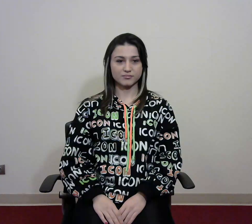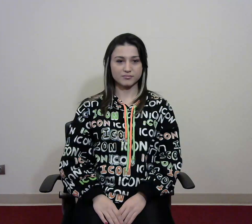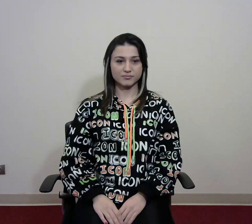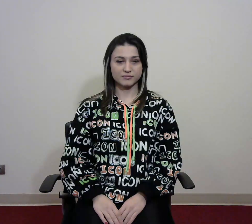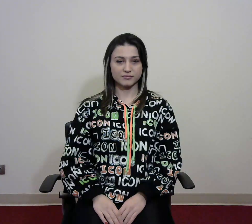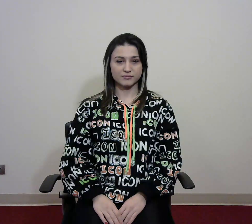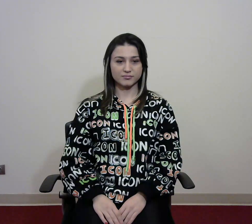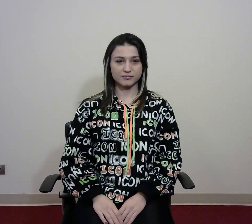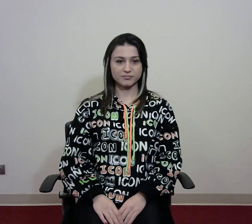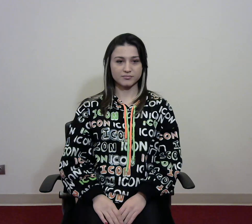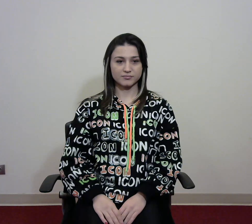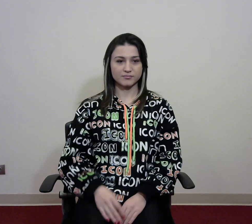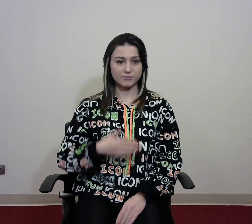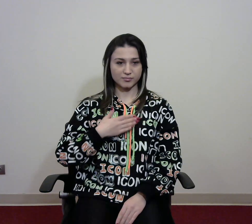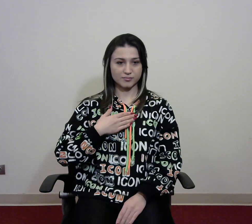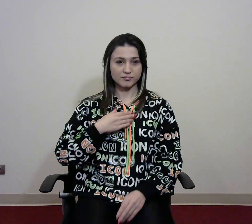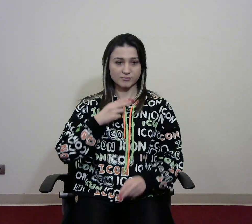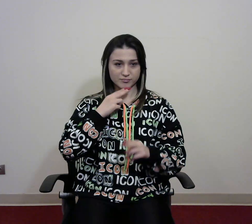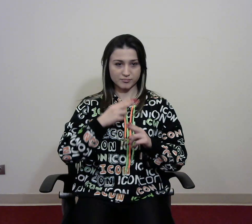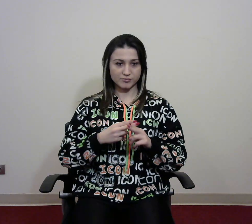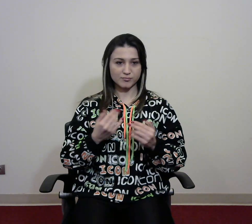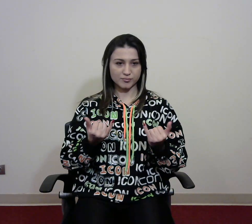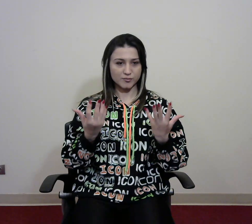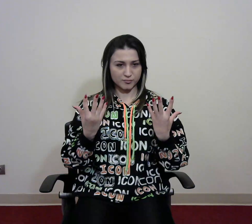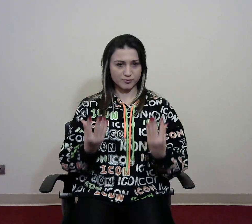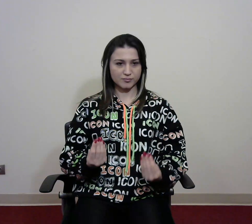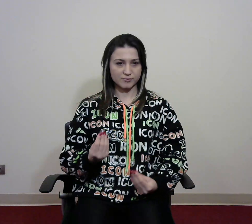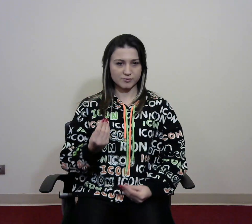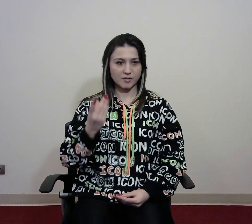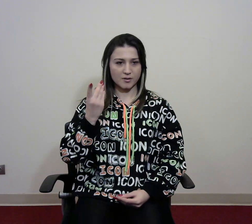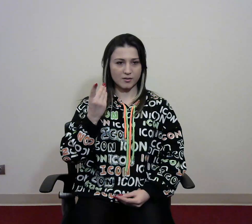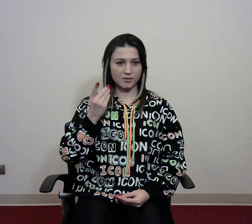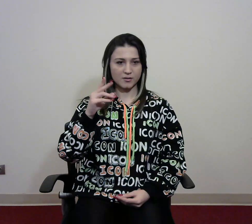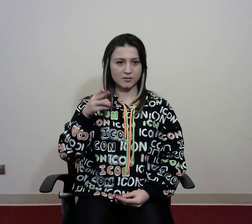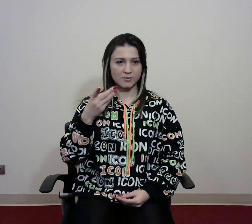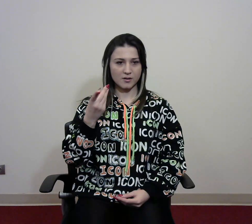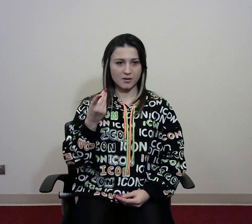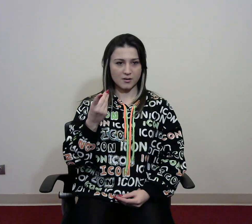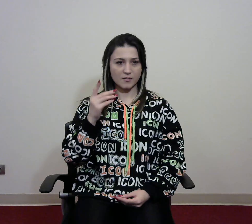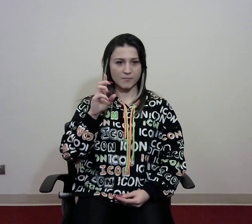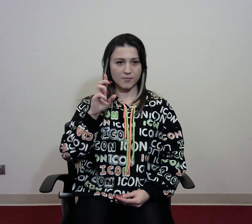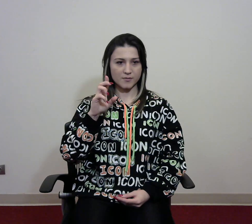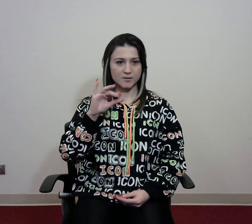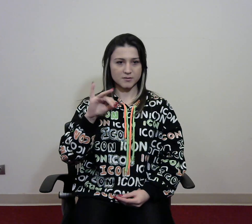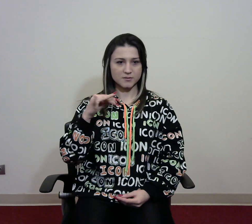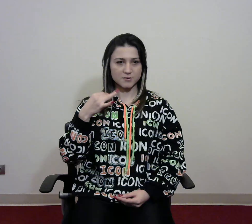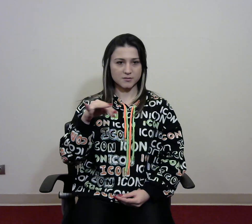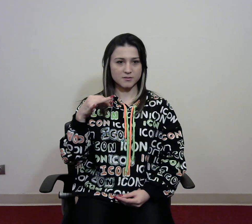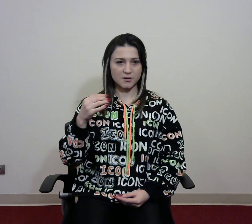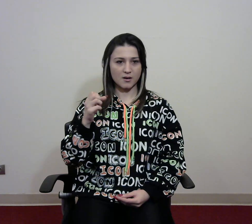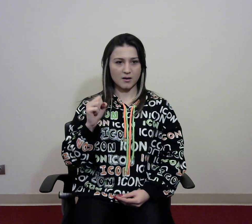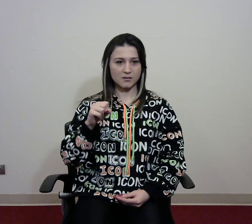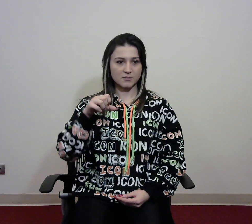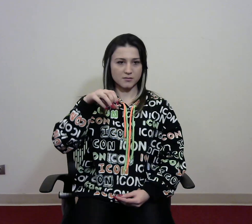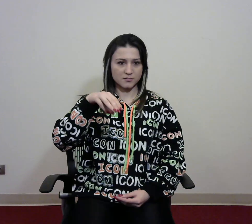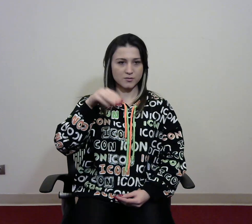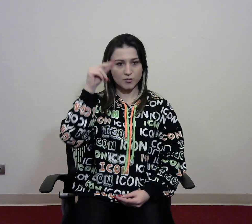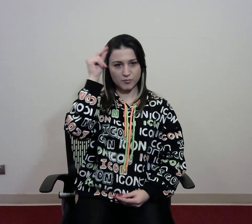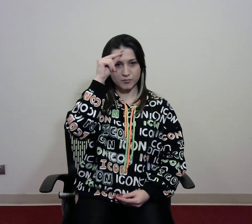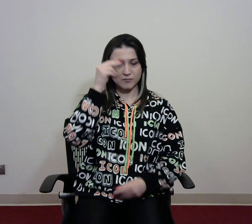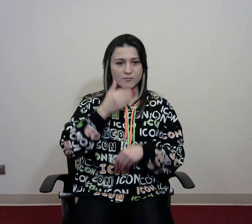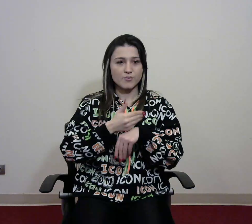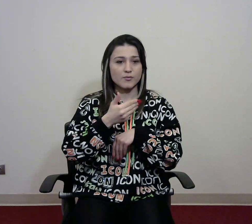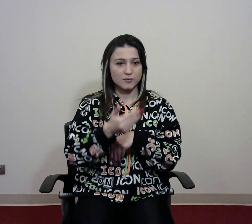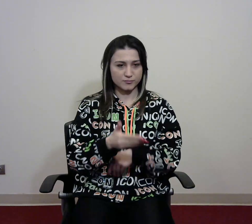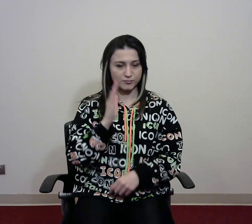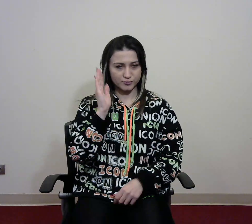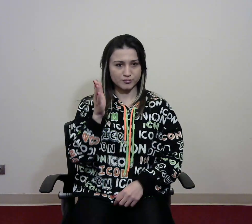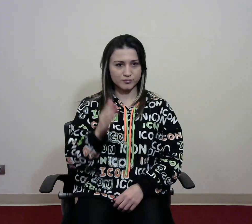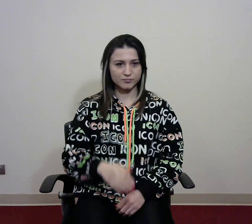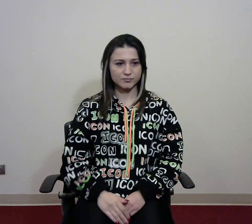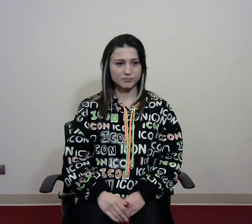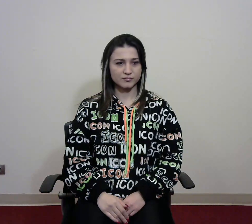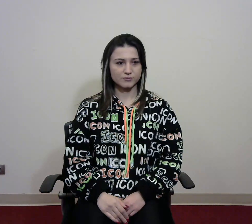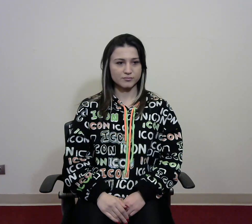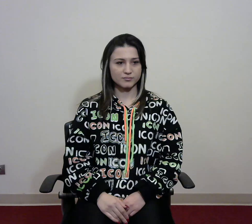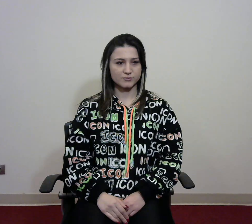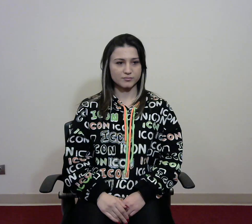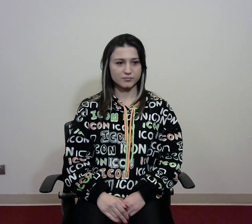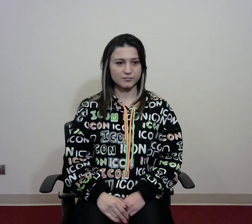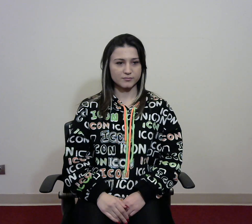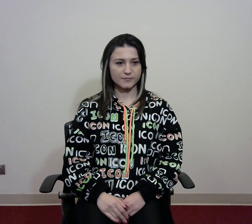Mənim bacım bu gün ədəbiyyat dərsinə gecikəcək